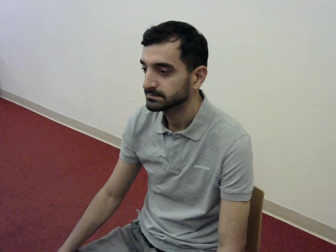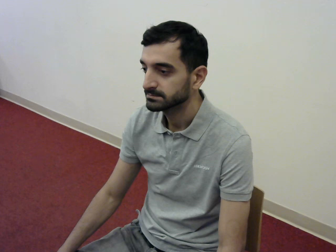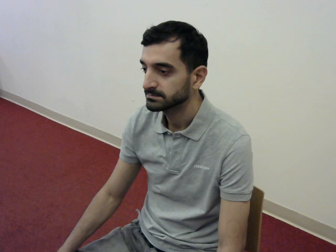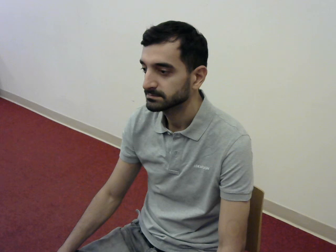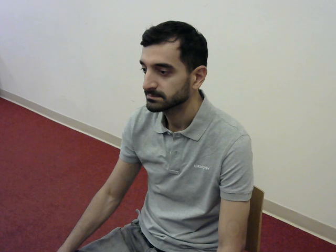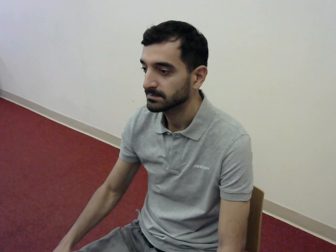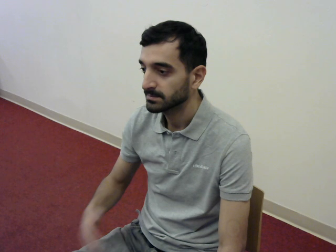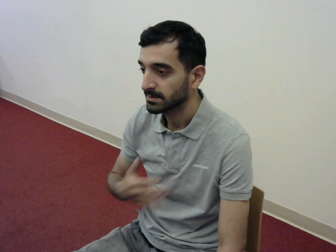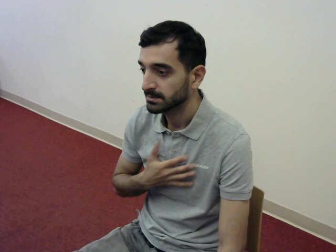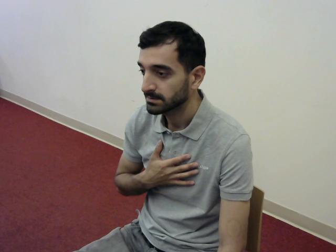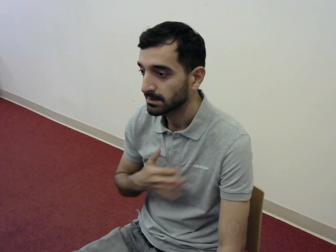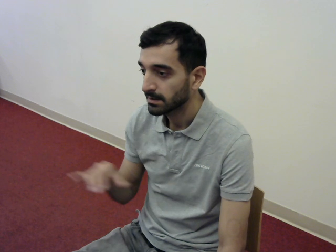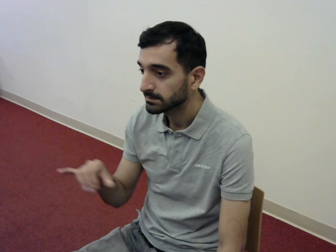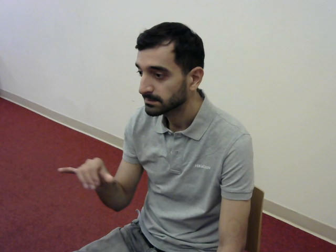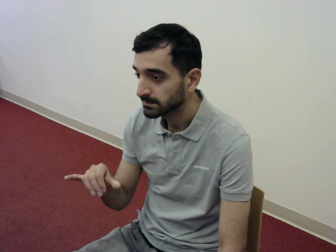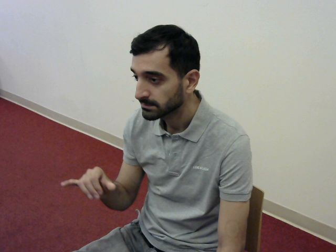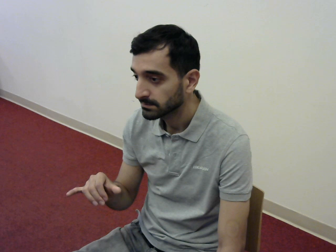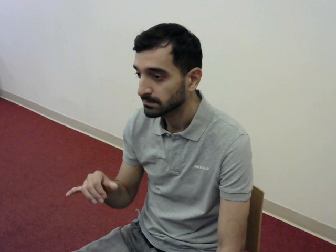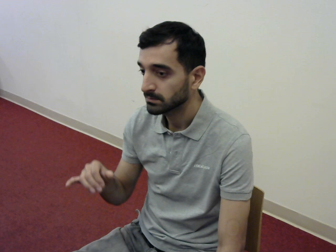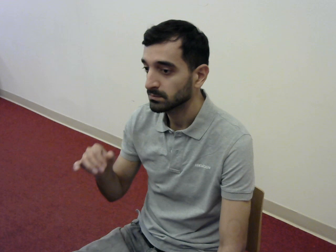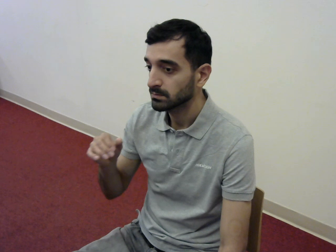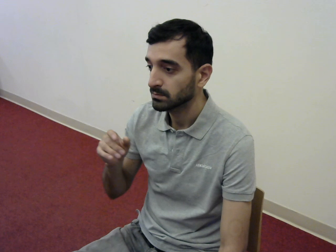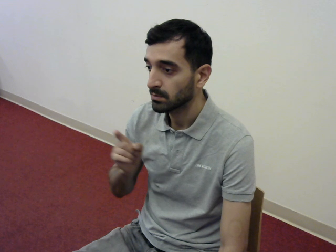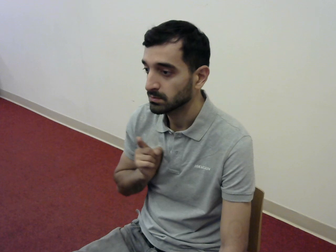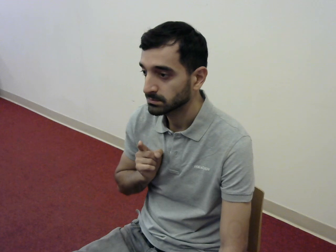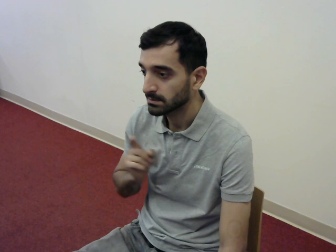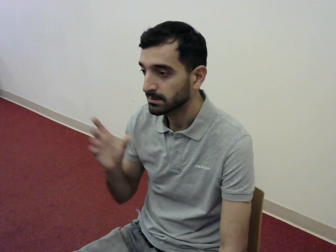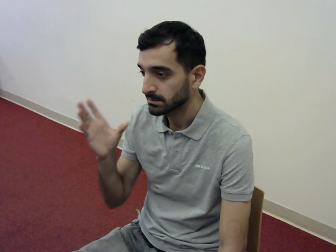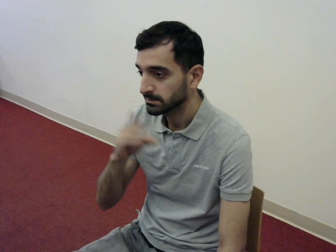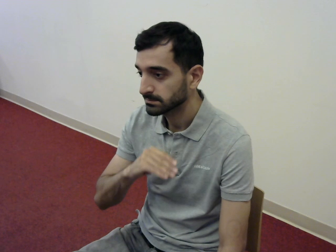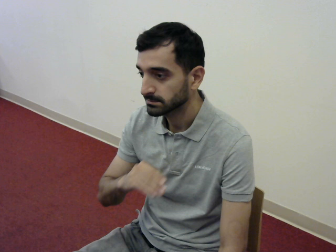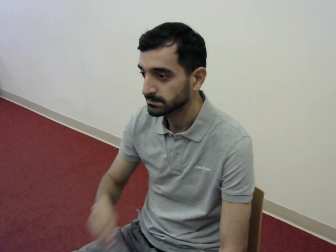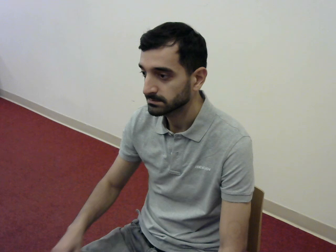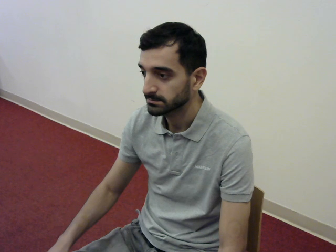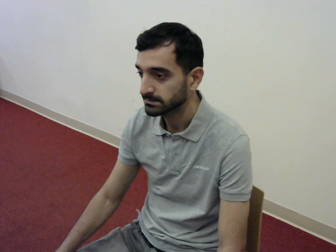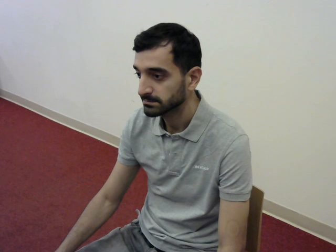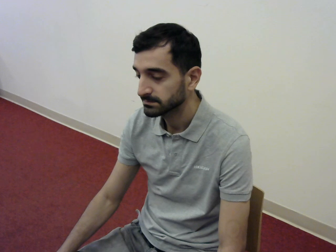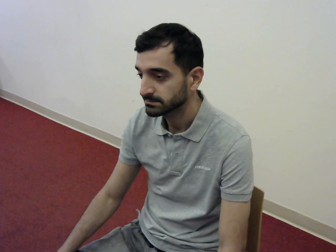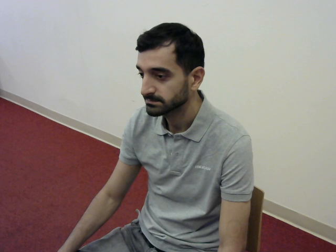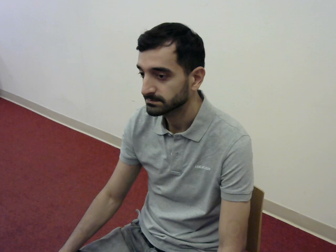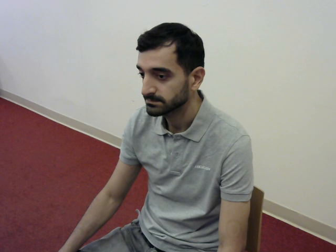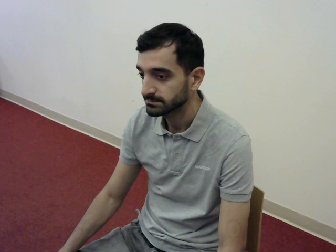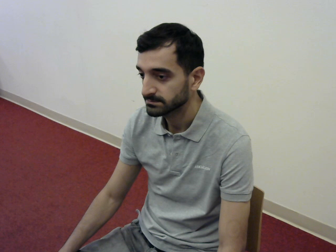Mən harda gözləyə bilərəm?